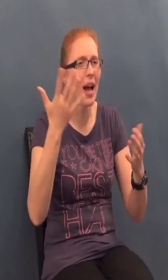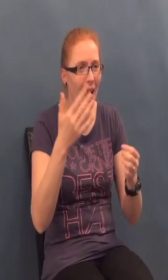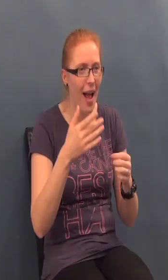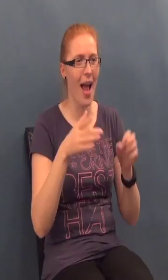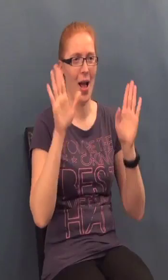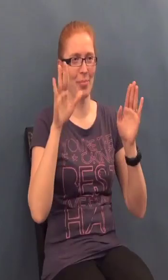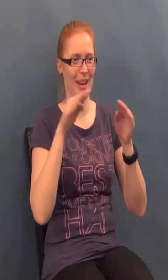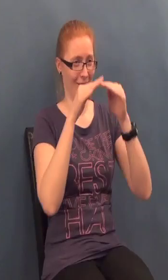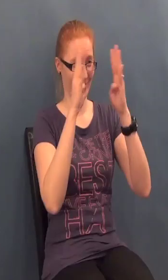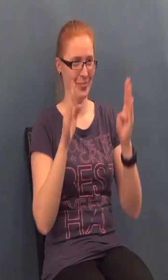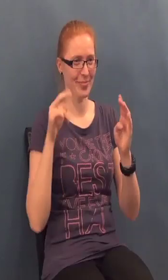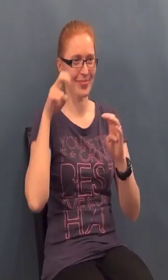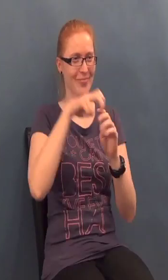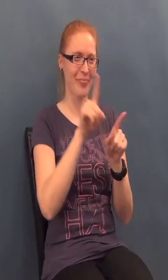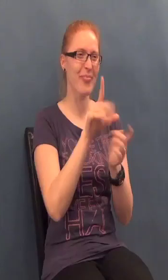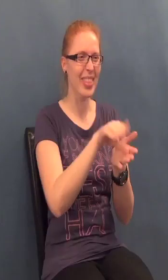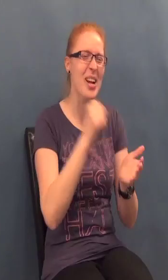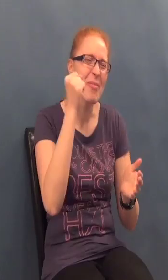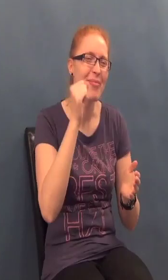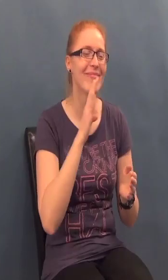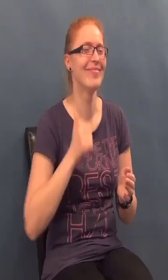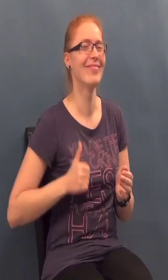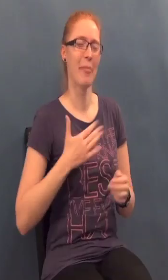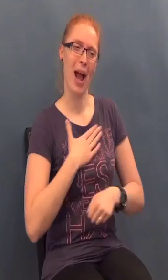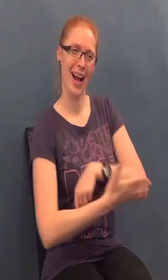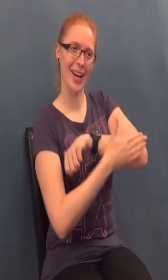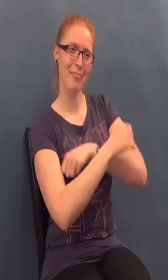Ptaszek wraca do klatki i tak jak babcia krzyczy na kota. Czuje się pewny siebie.